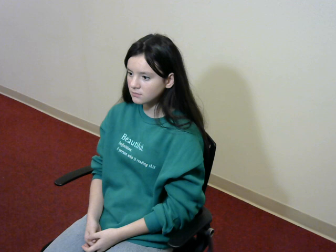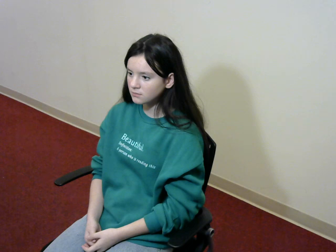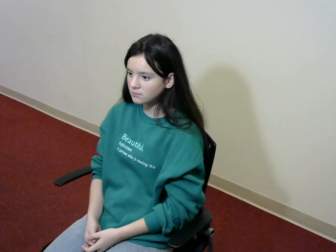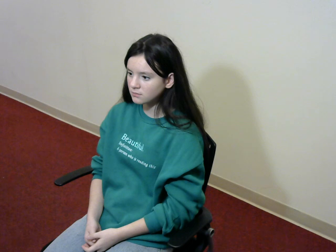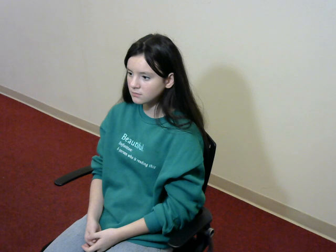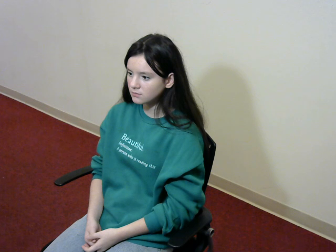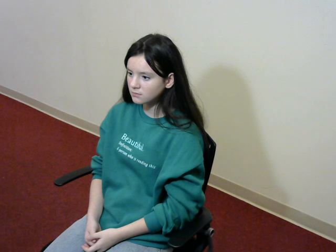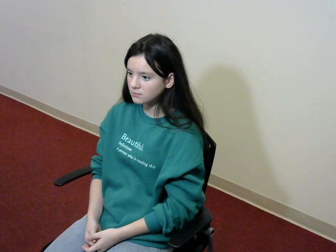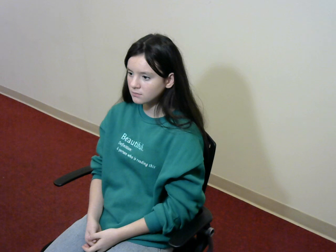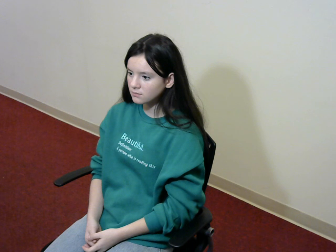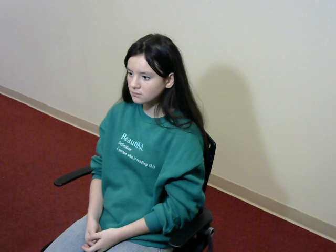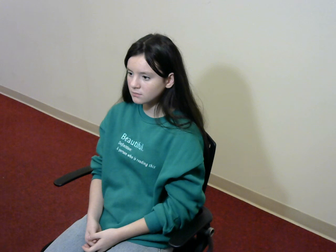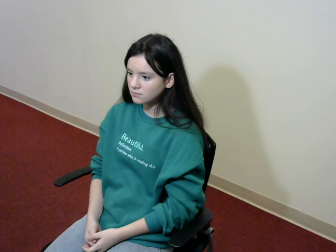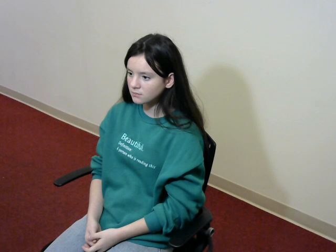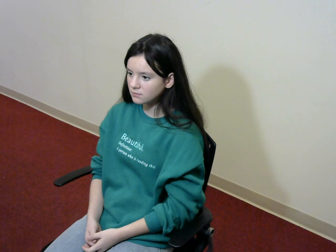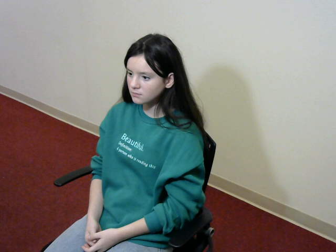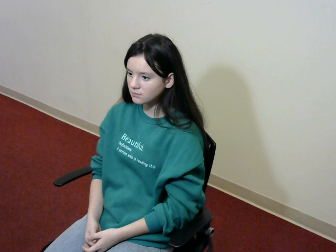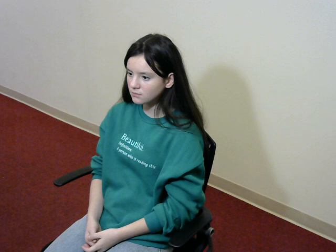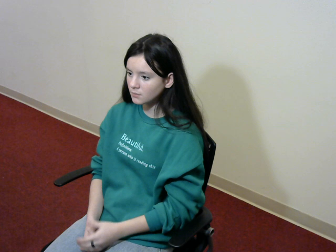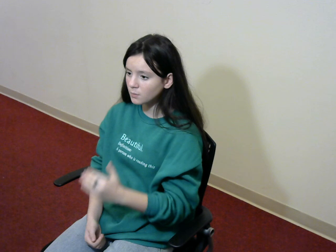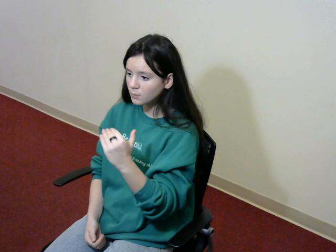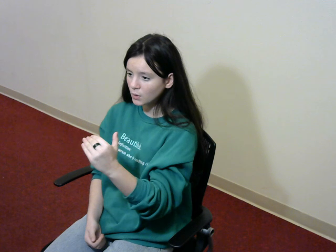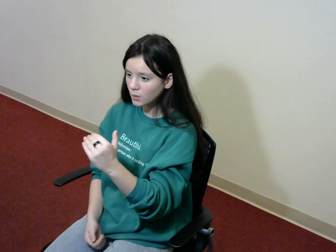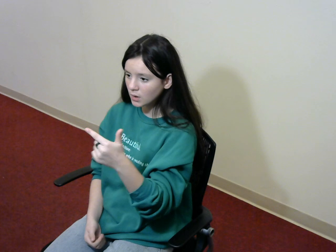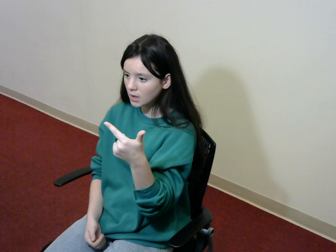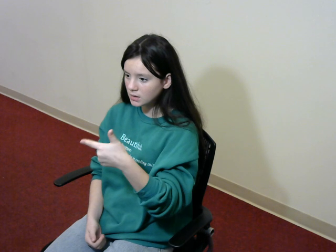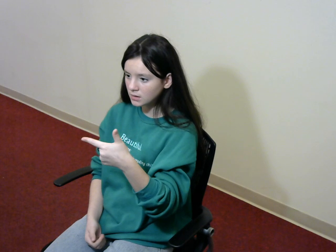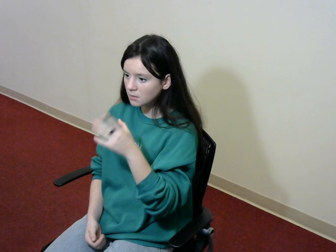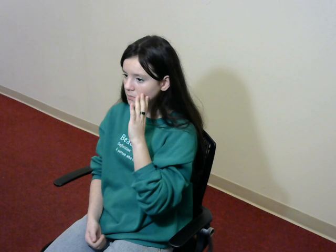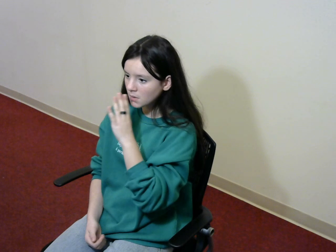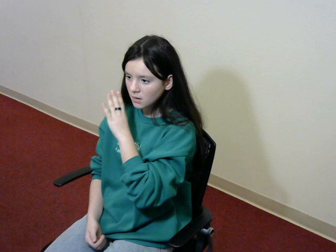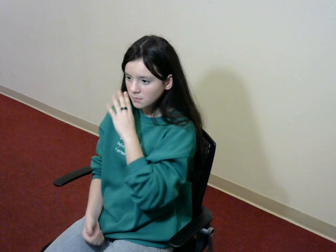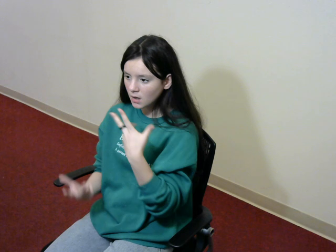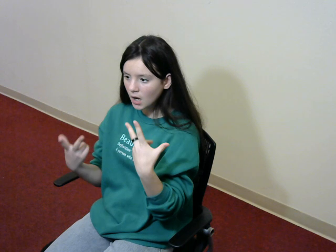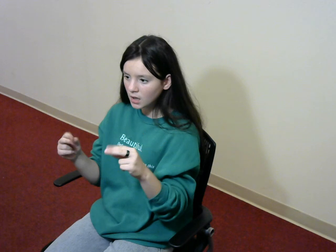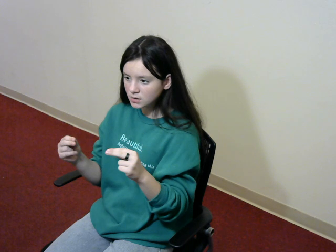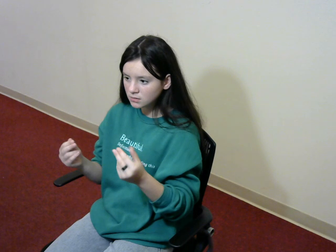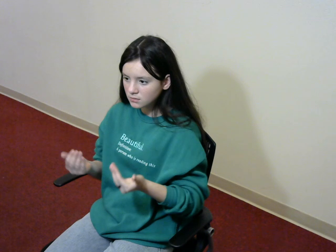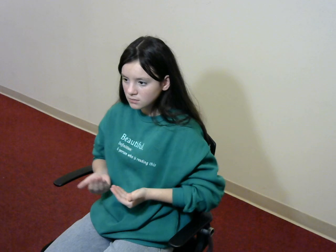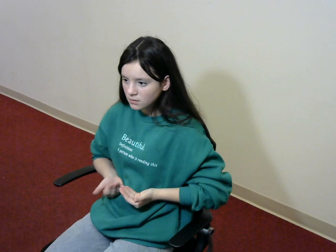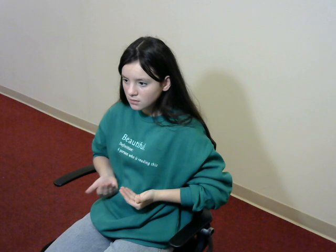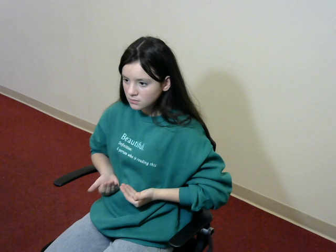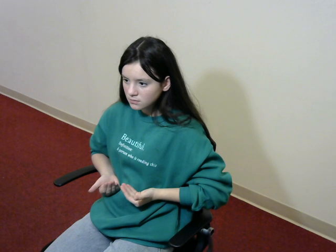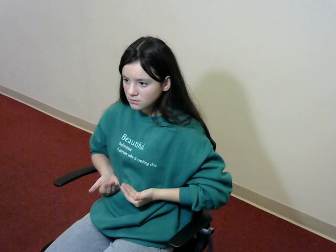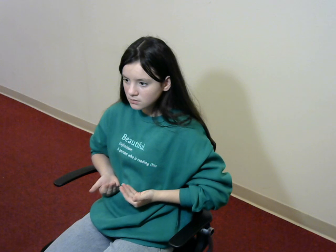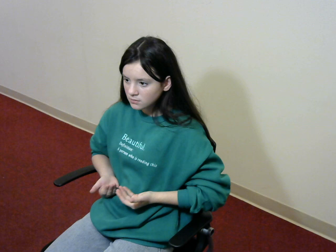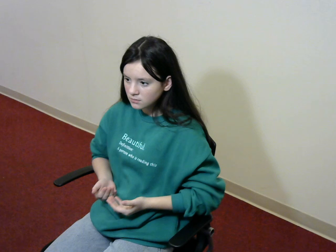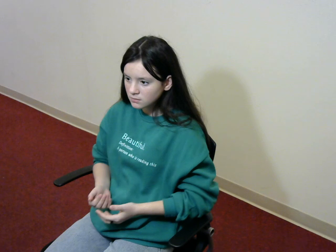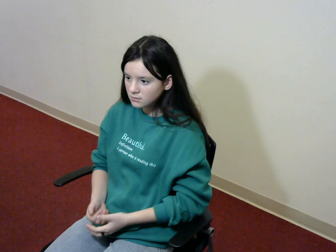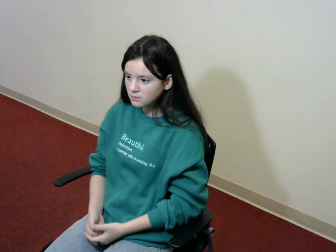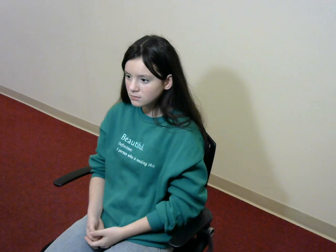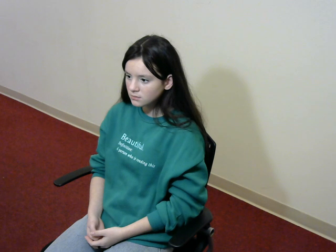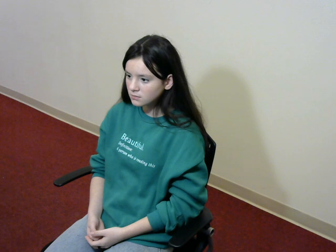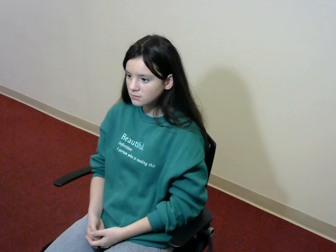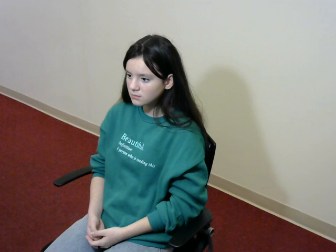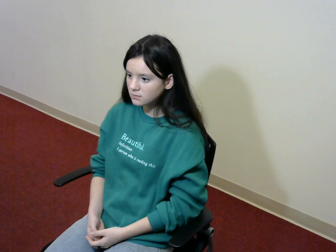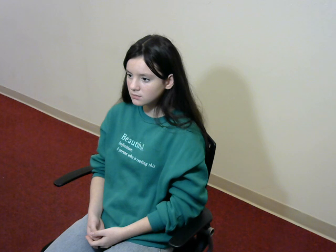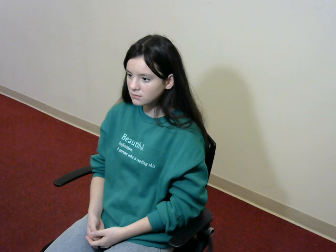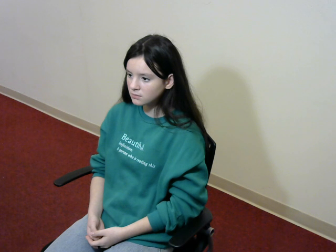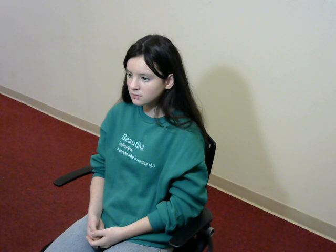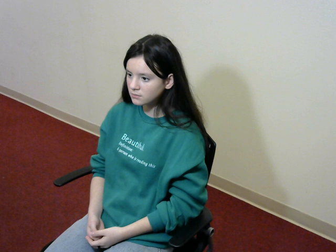Sənin qayınanan harda yaşayır?